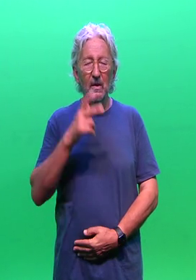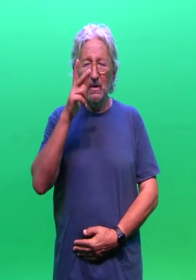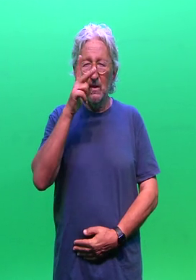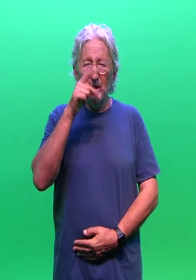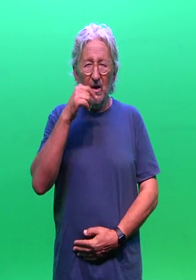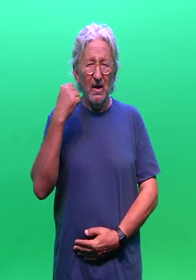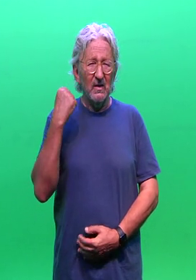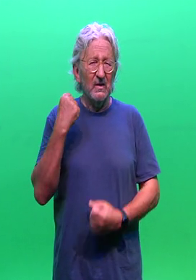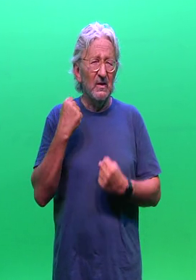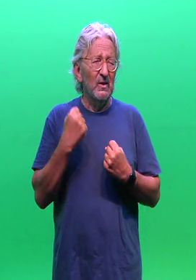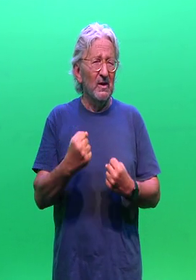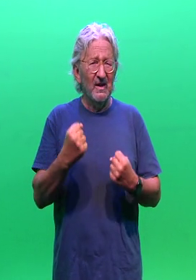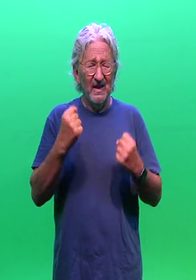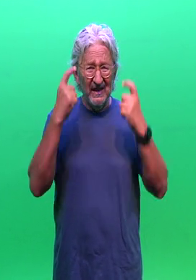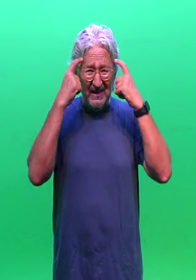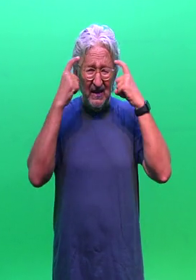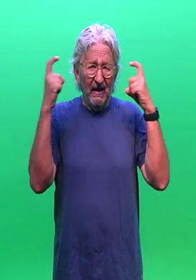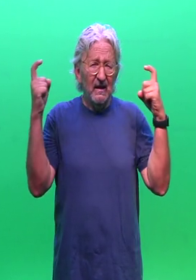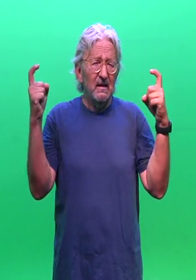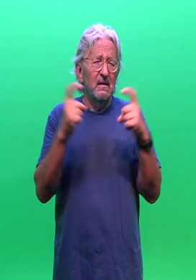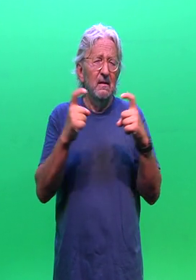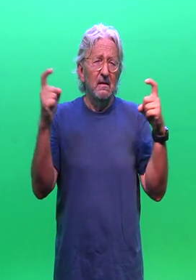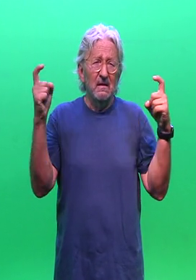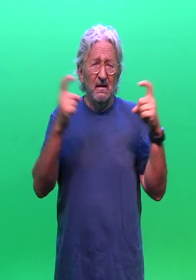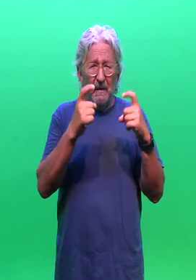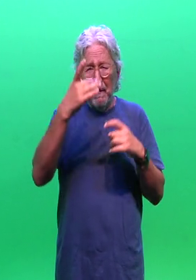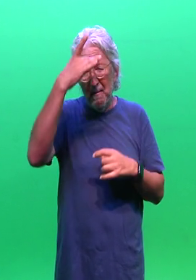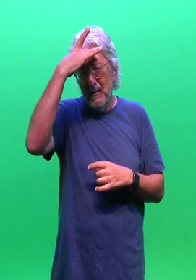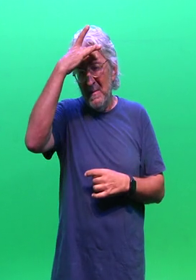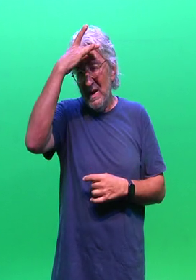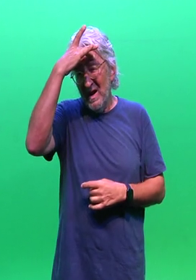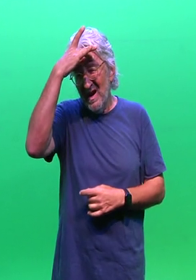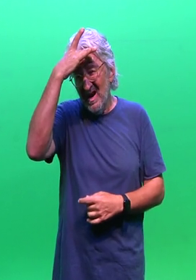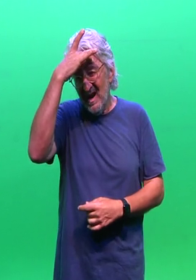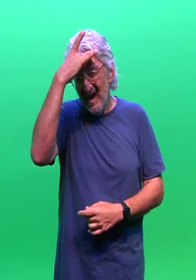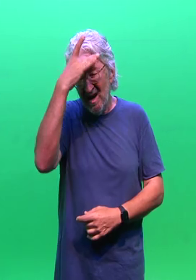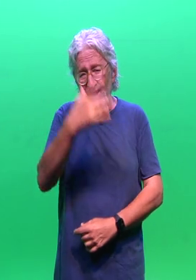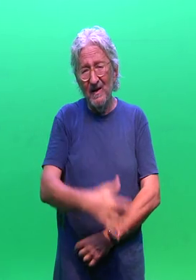Em fa molt de mal el cap, tinc migranya i és molt forta.